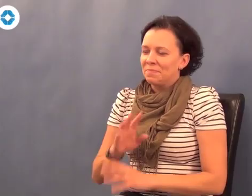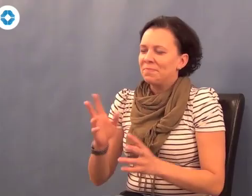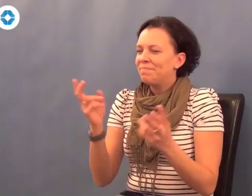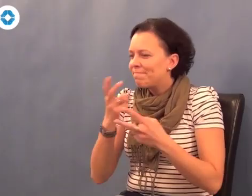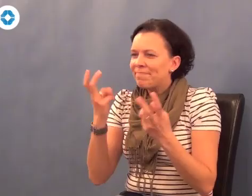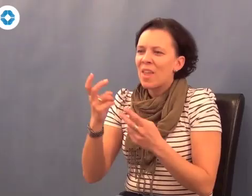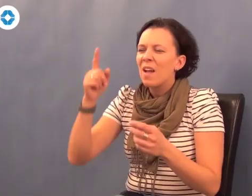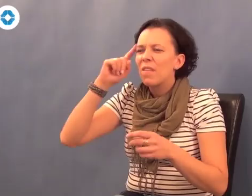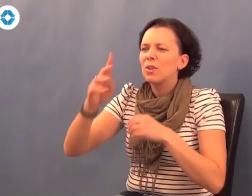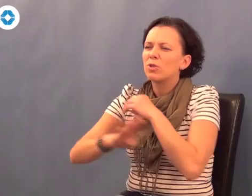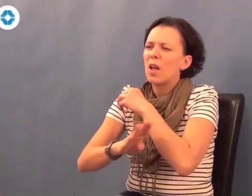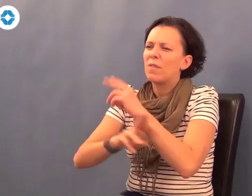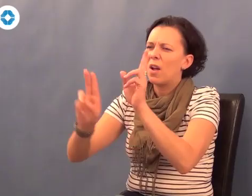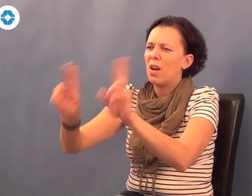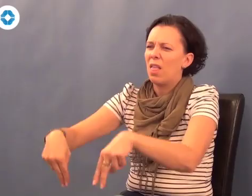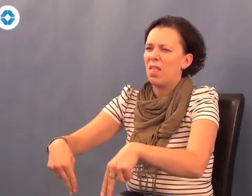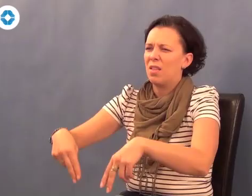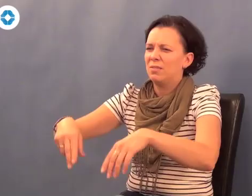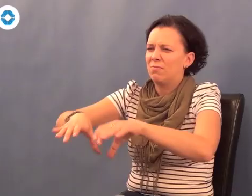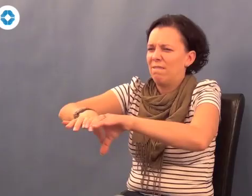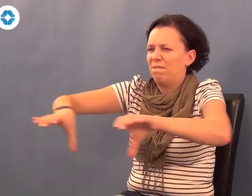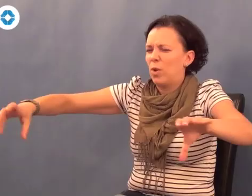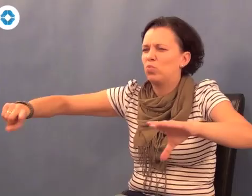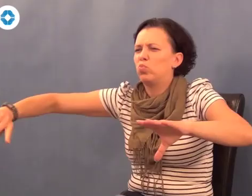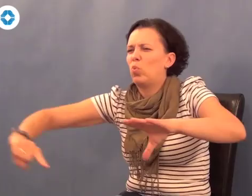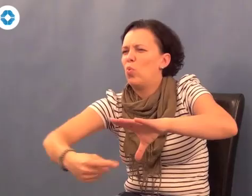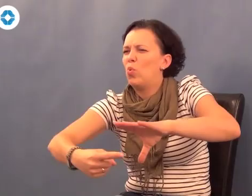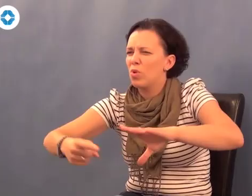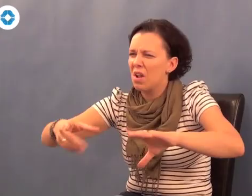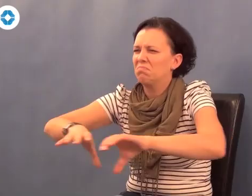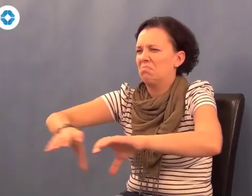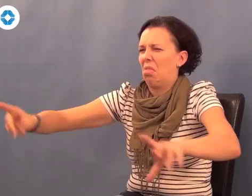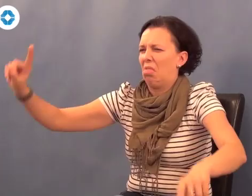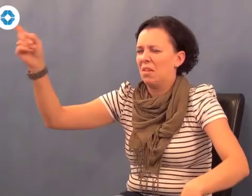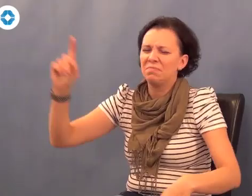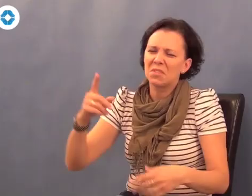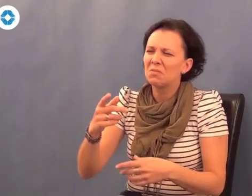Szuka, a jest przewalone drzewo, dziurawy pusty w środku pień z wystającymi gałęziami.